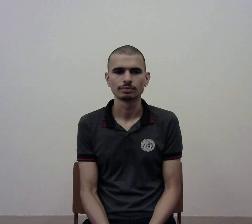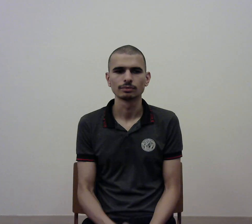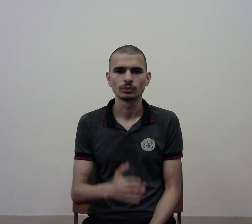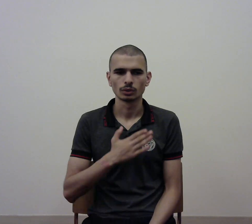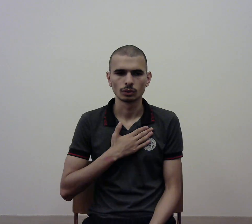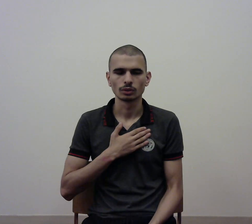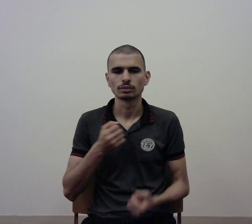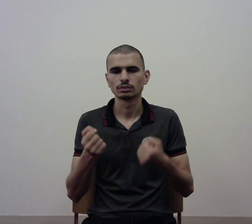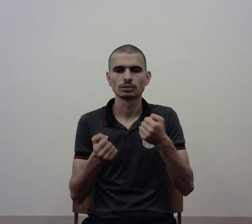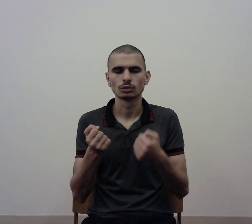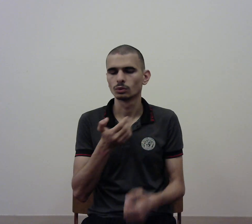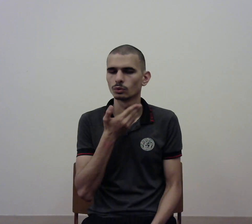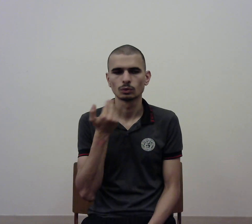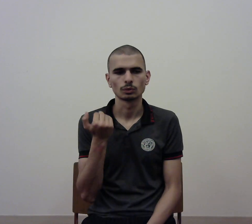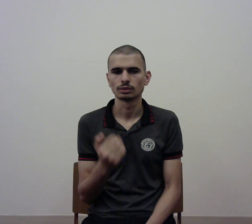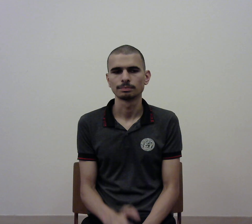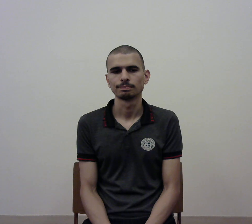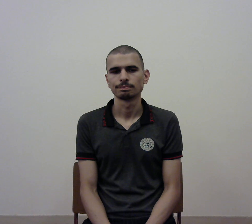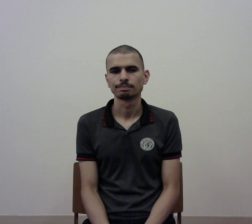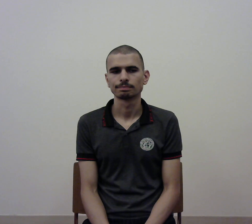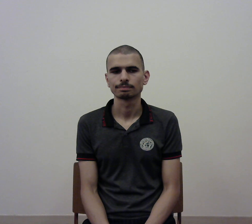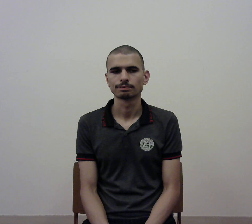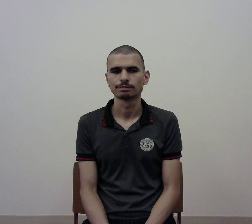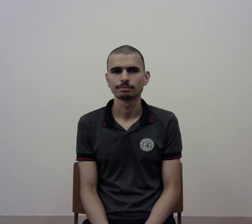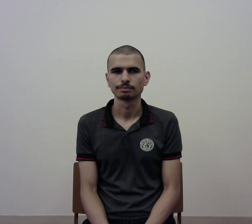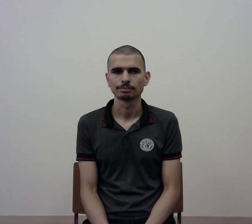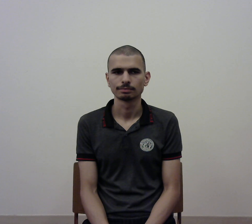Mənim avtomobilim yoxdur